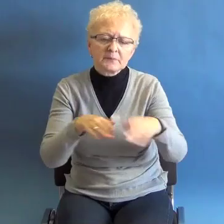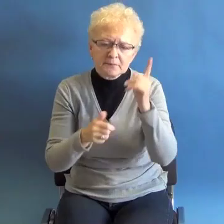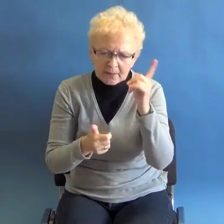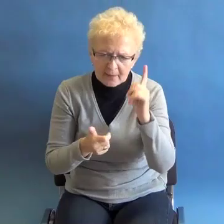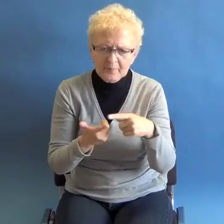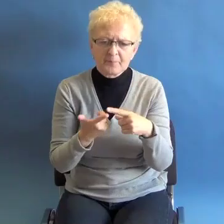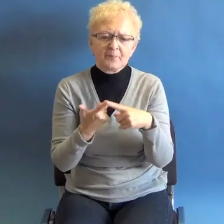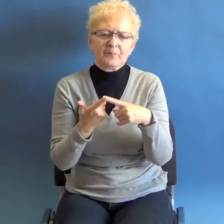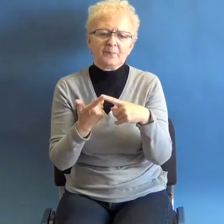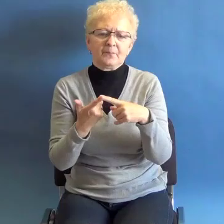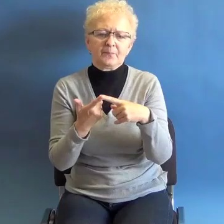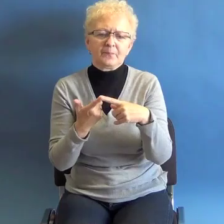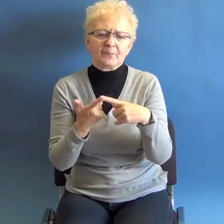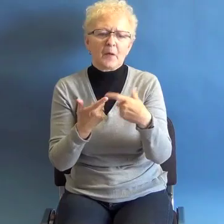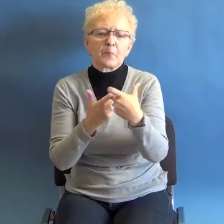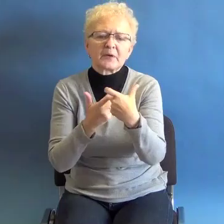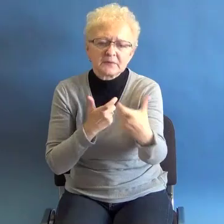Po drugie - basen...